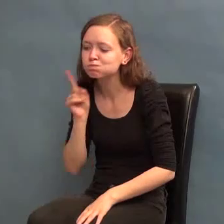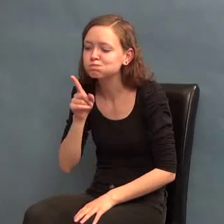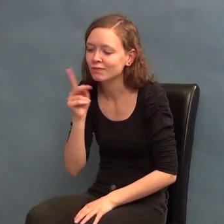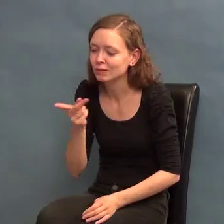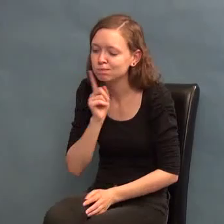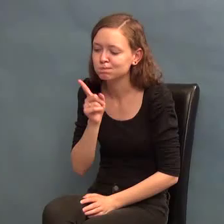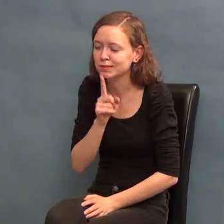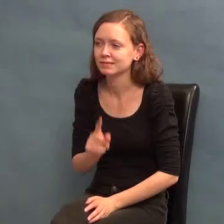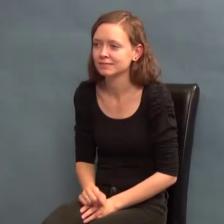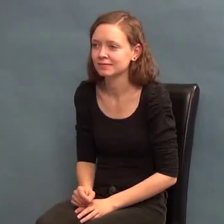Obie są chłopakami.